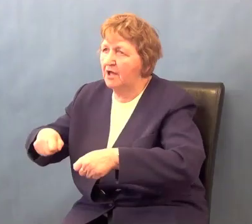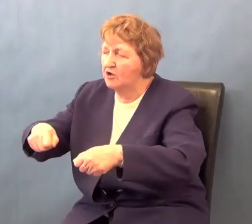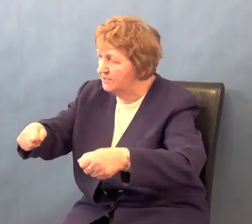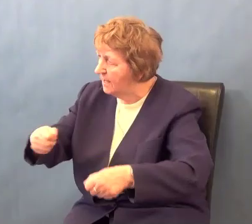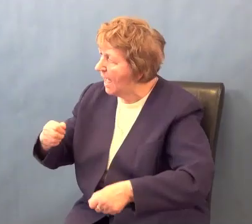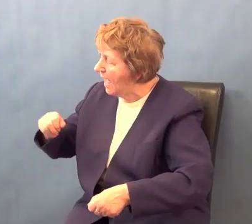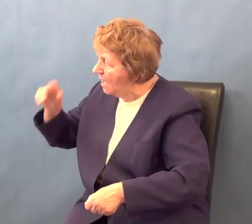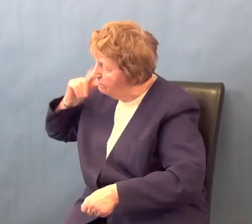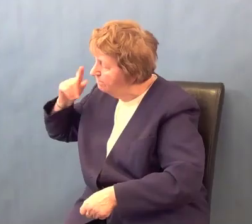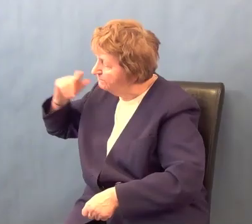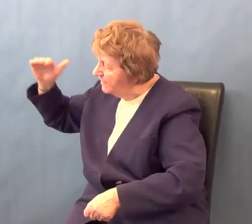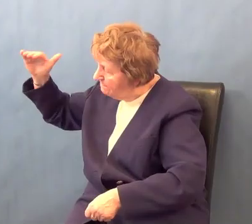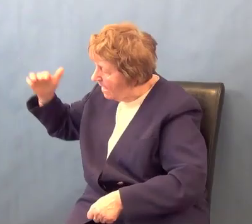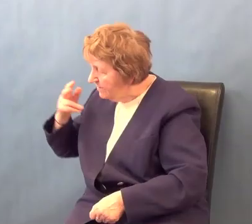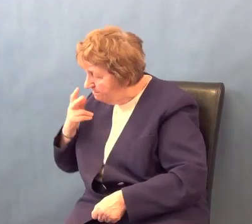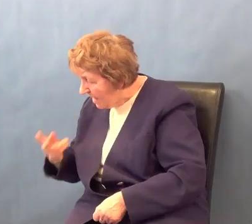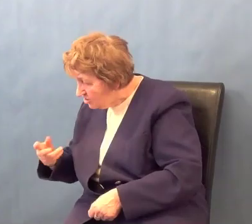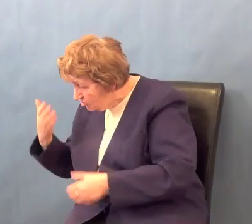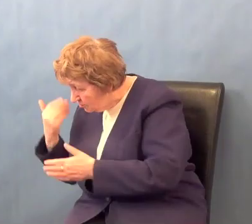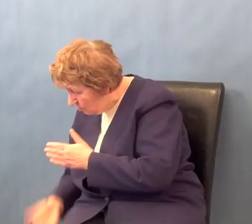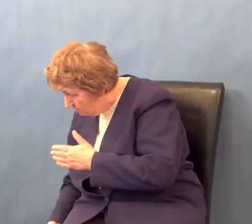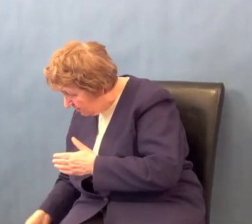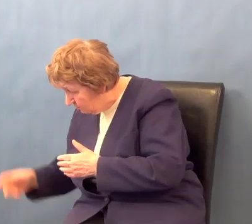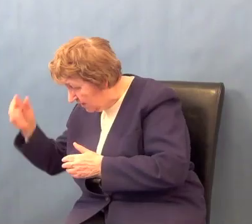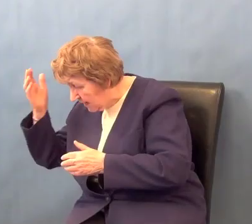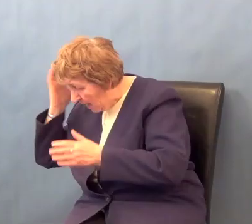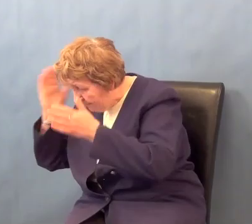Mały chłopiec zauważył, że tamten z roweru zostawił kapelusz.